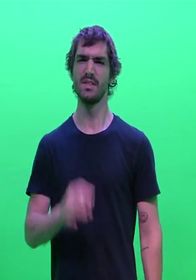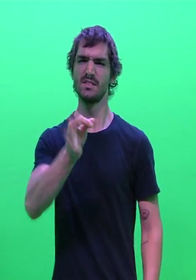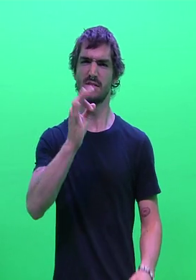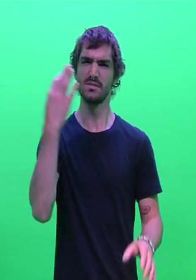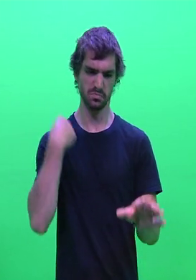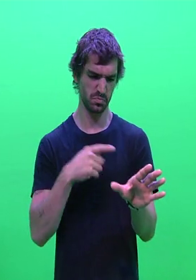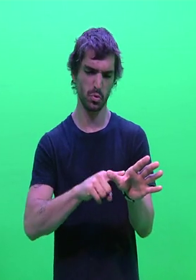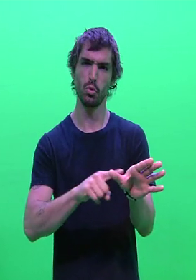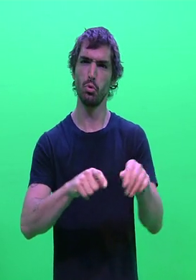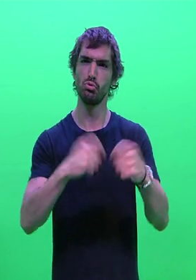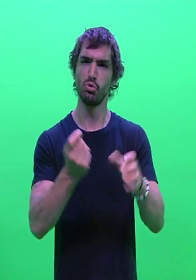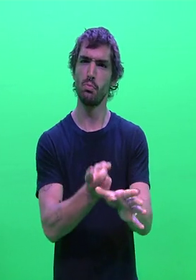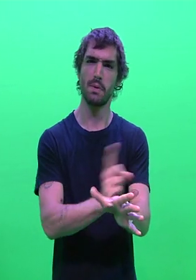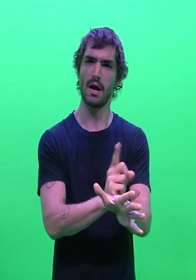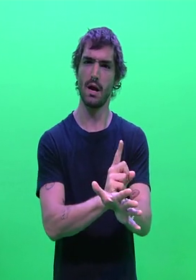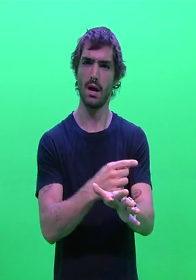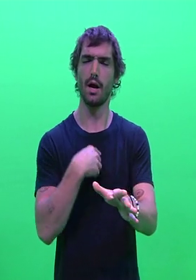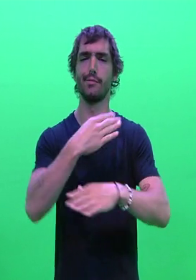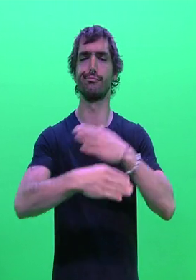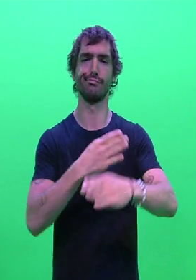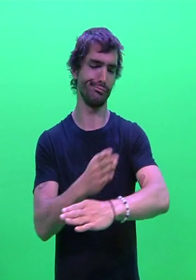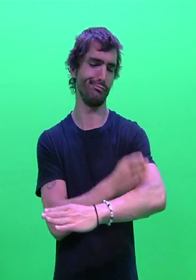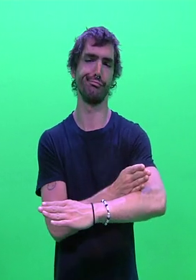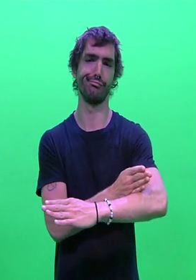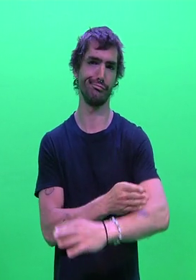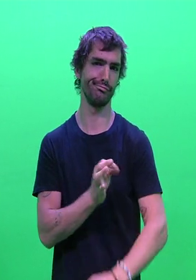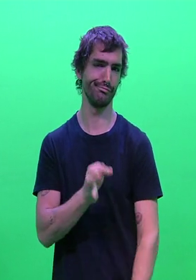Sí, em vaig trencar el dit gros de la mà, i em van enguixar fins a la meitat del braç.